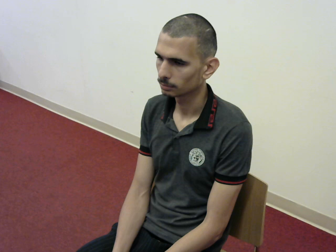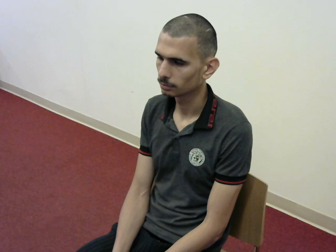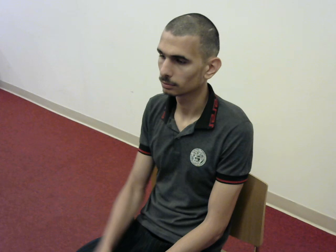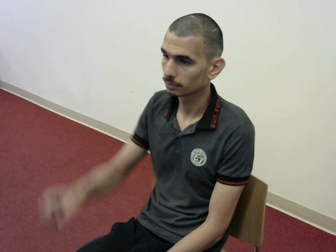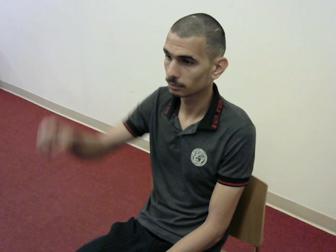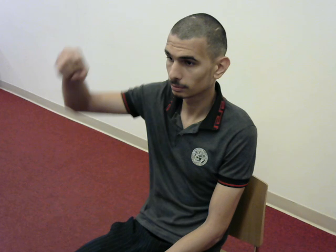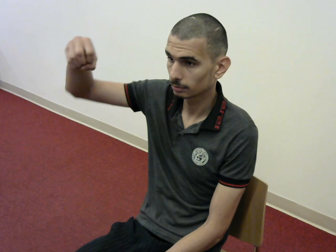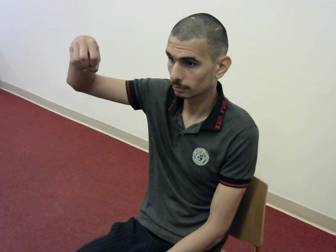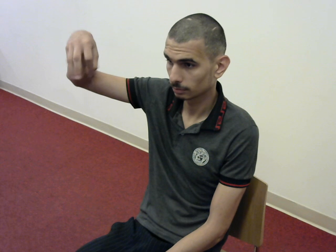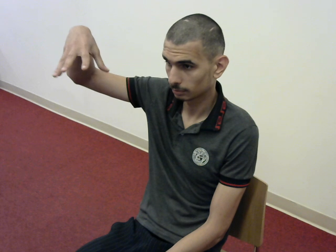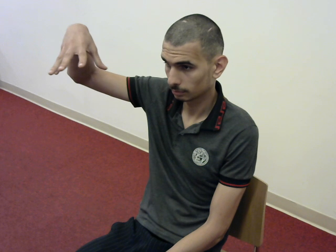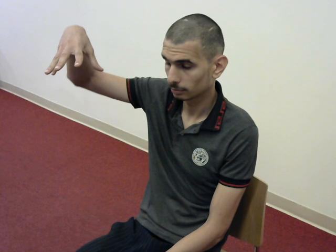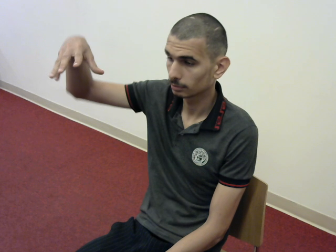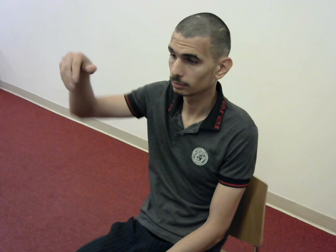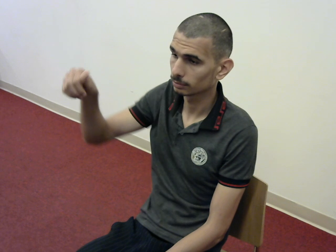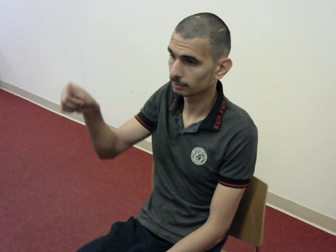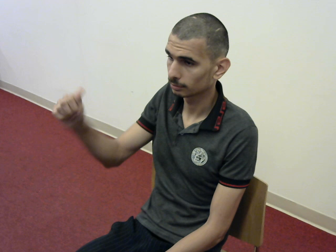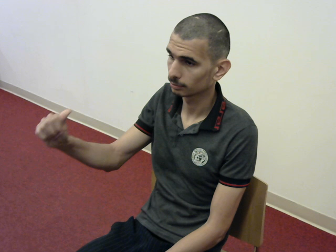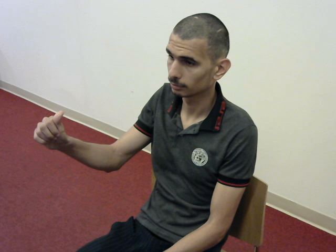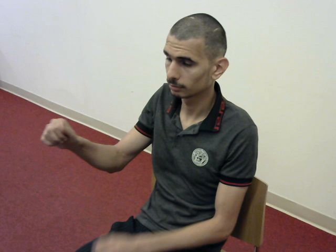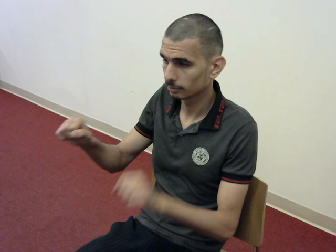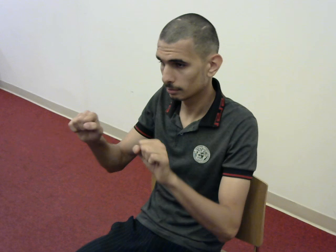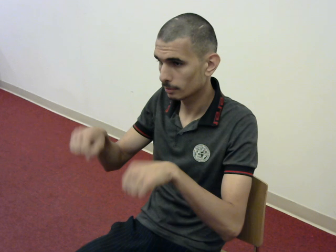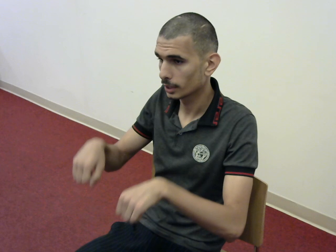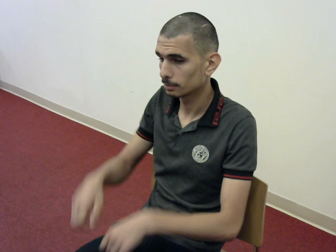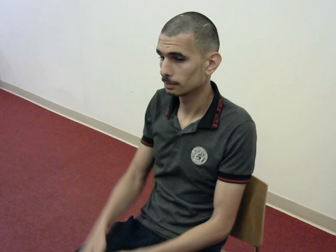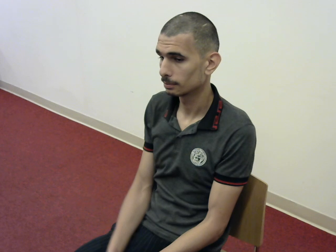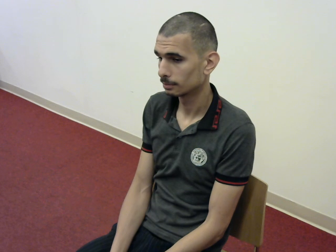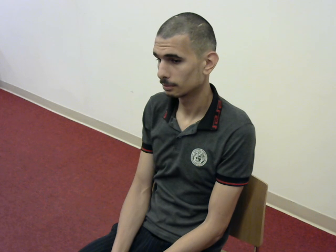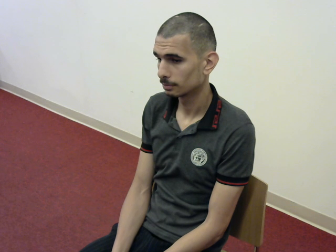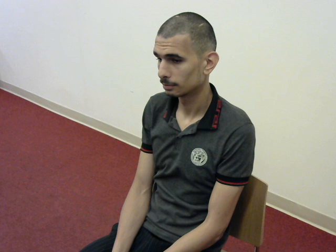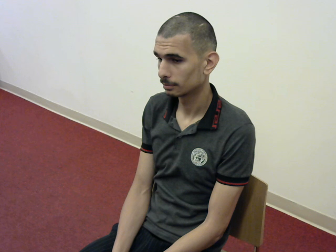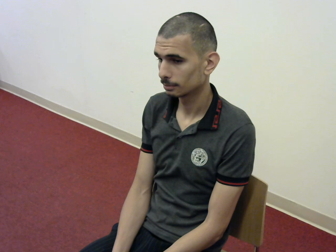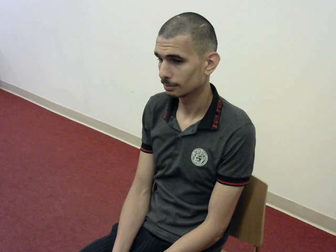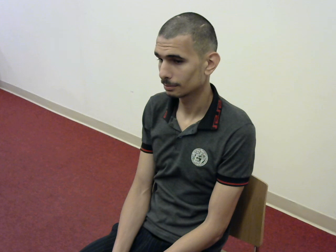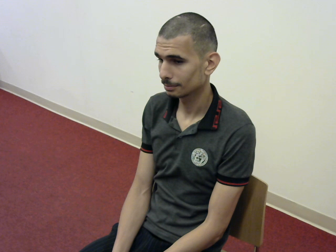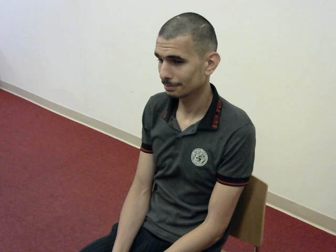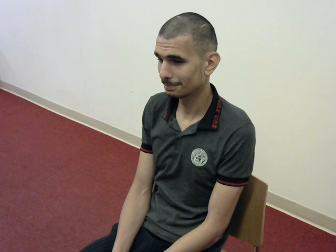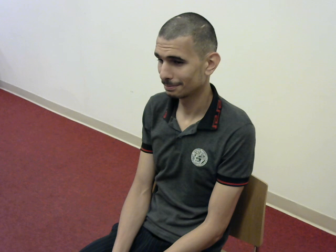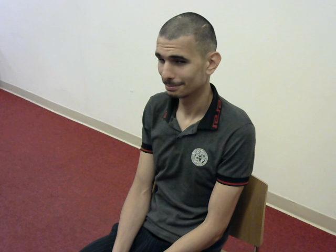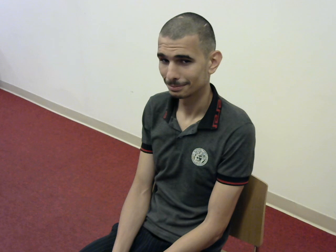İşığı yandırmaq olarmı?